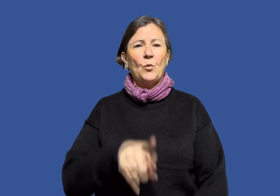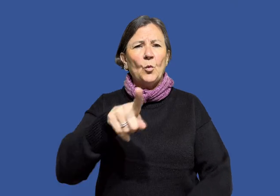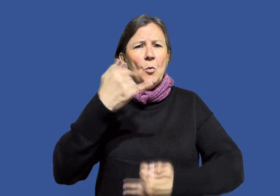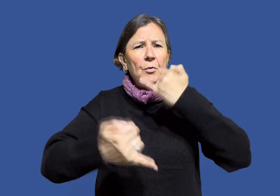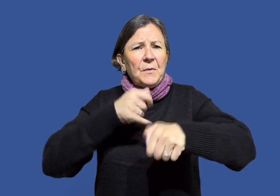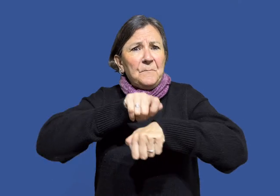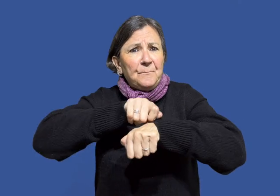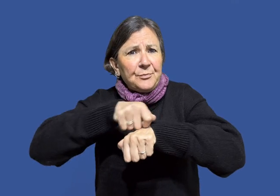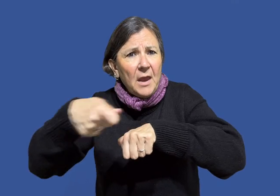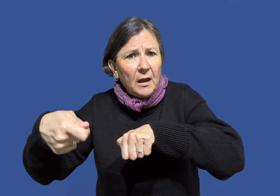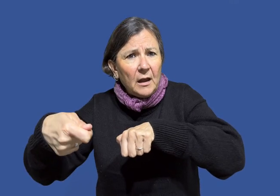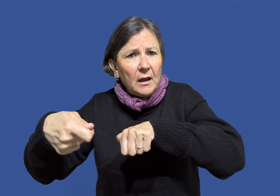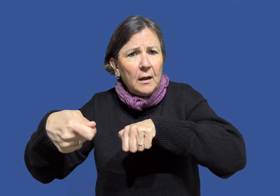Tens alguna afectació a la pell?